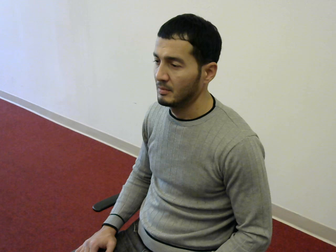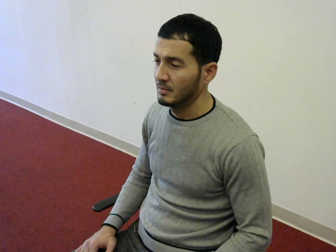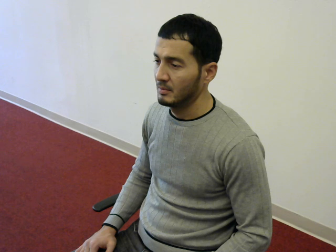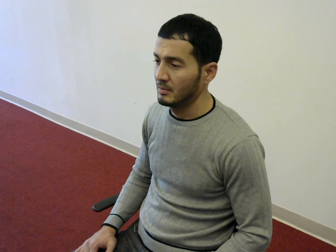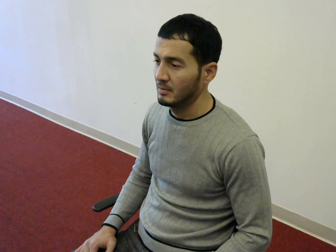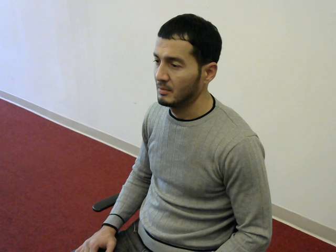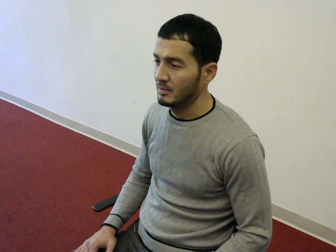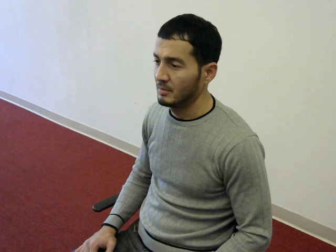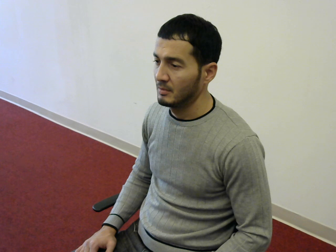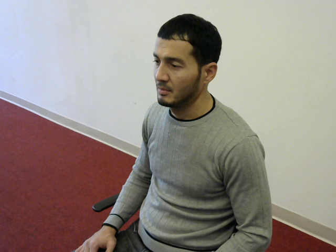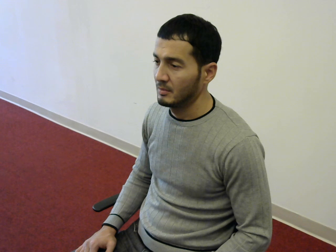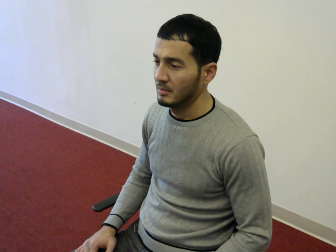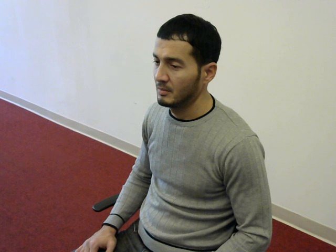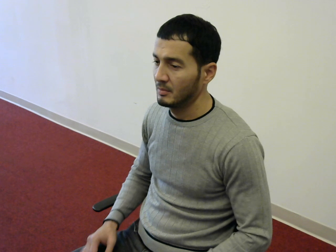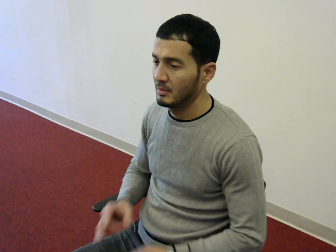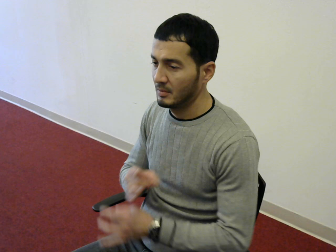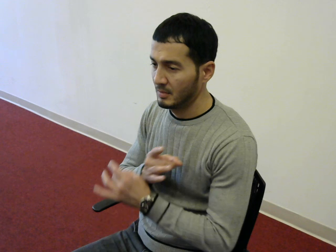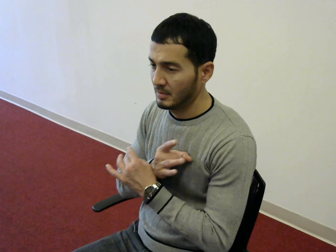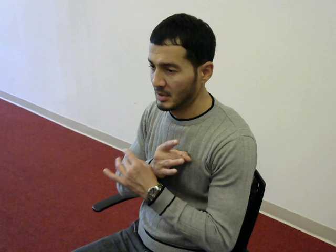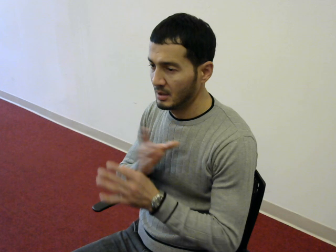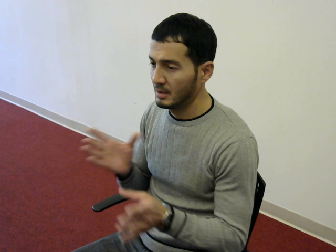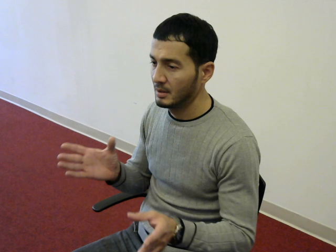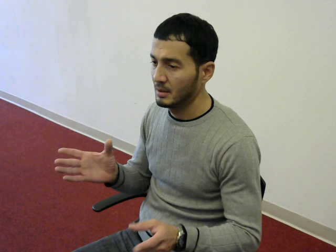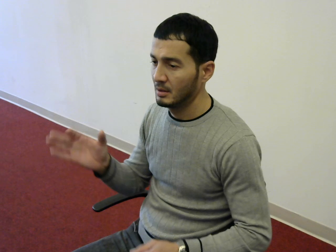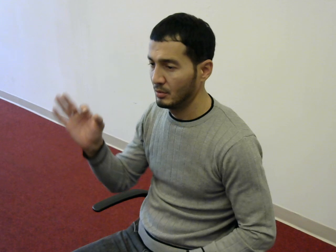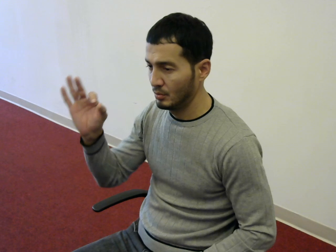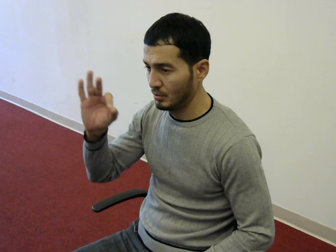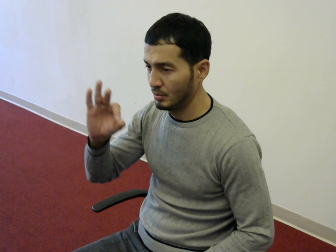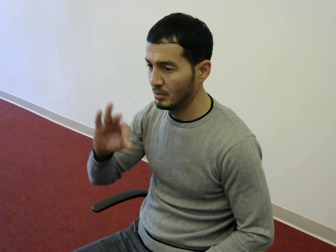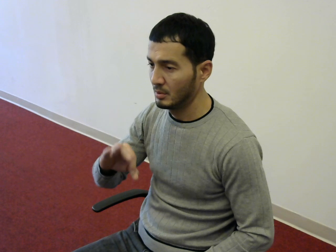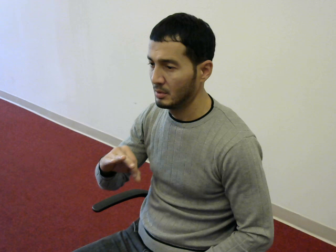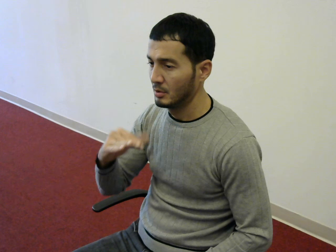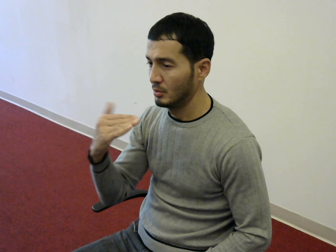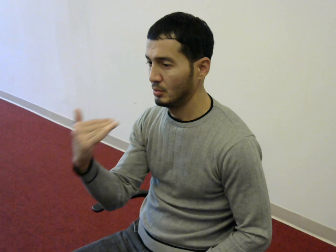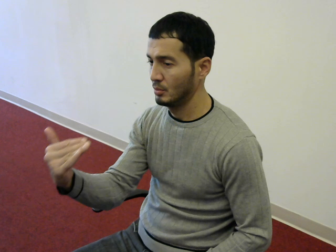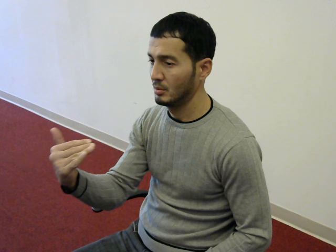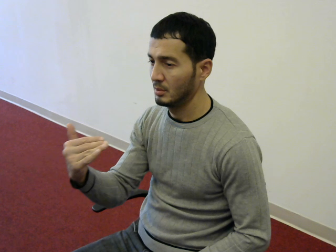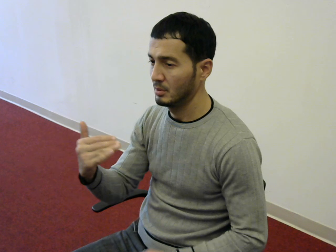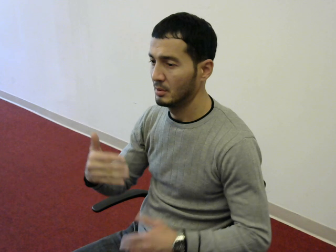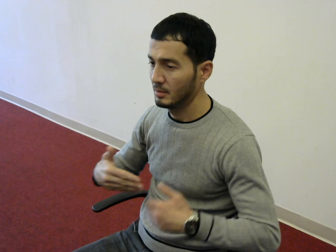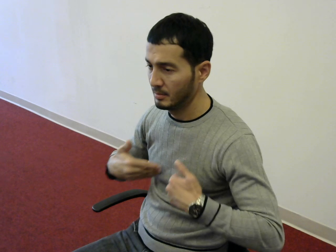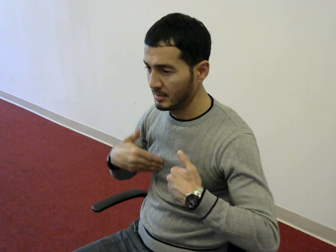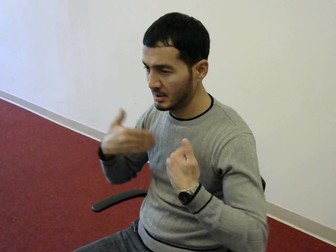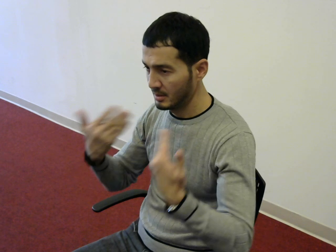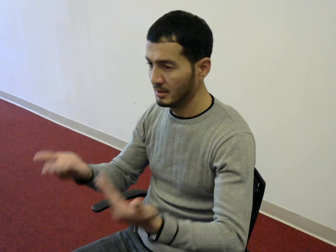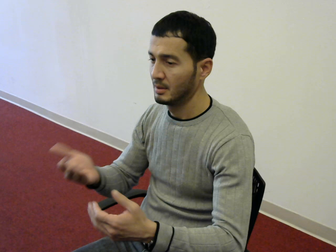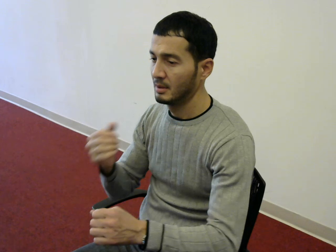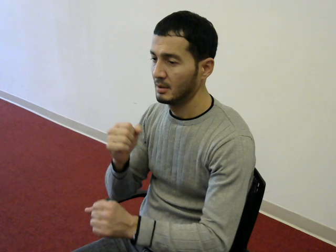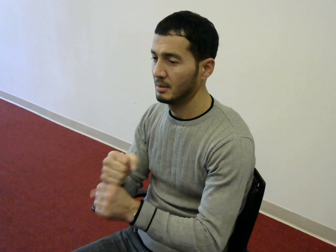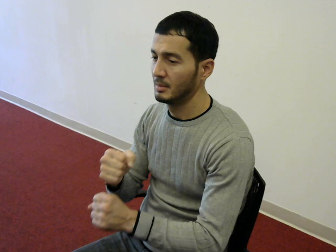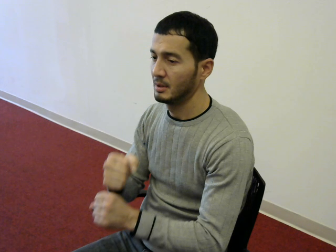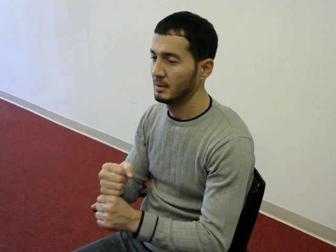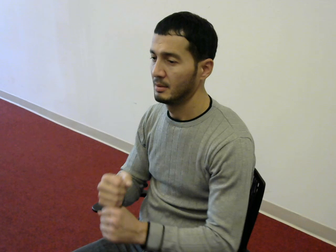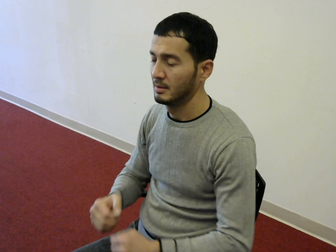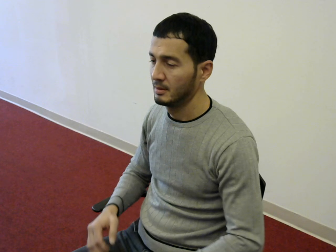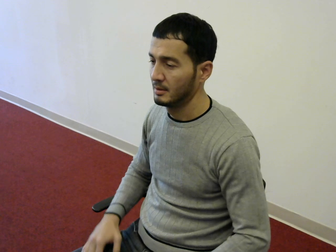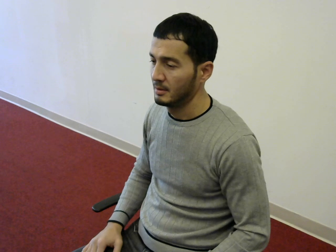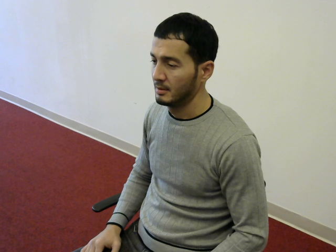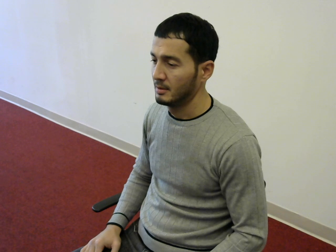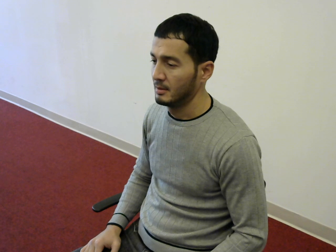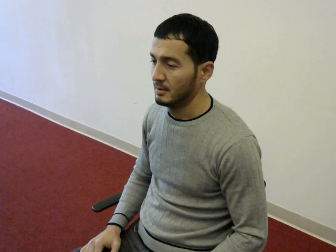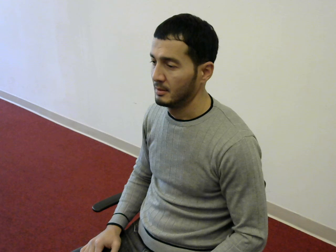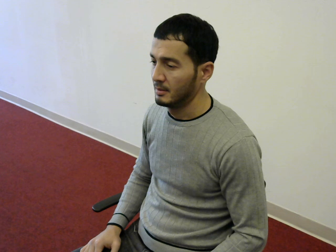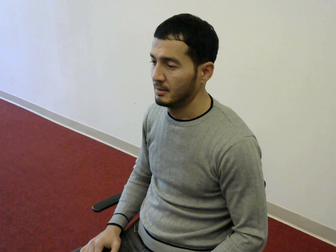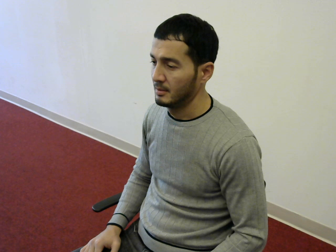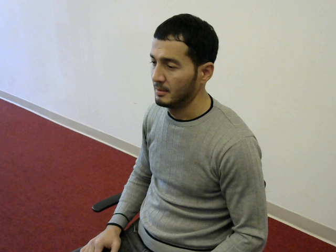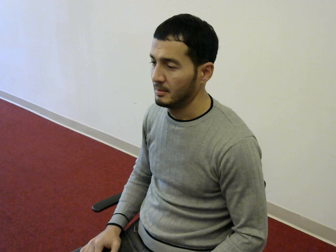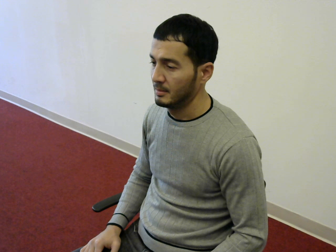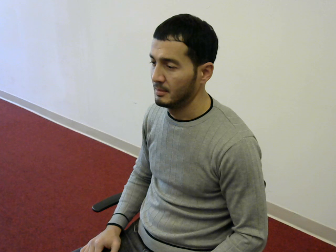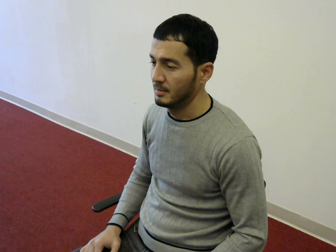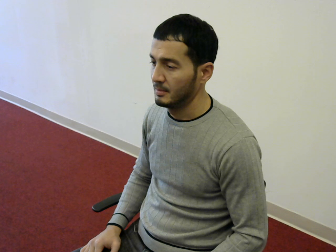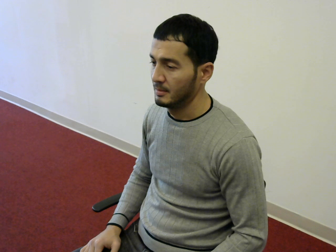Bu gün mənim ad günümdür